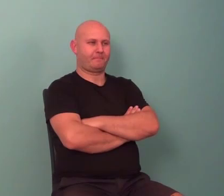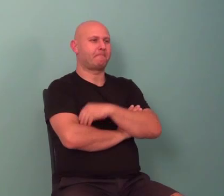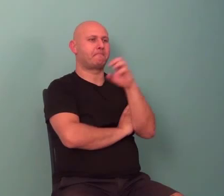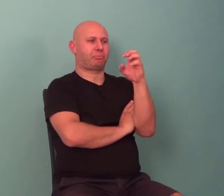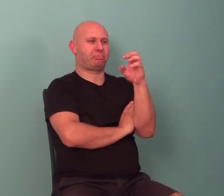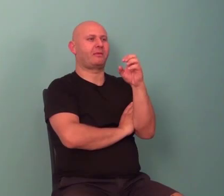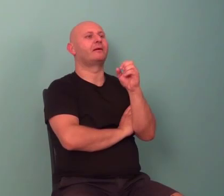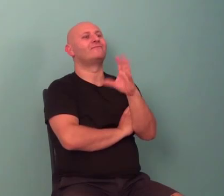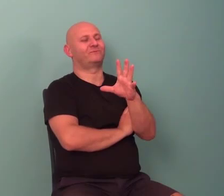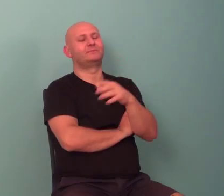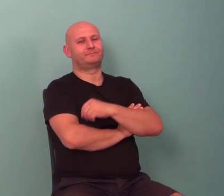Małe... większe.